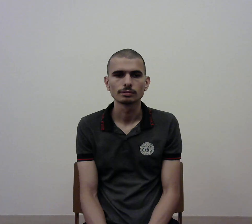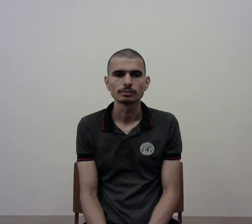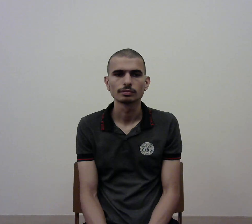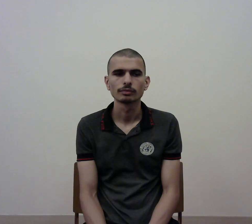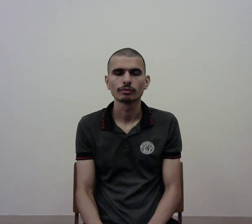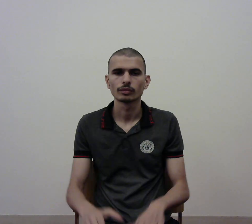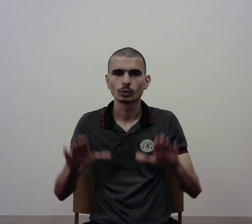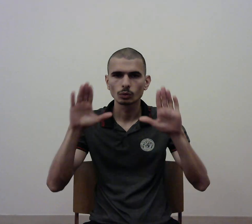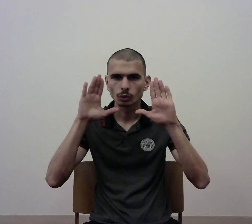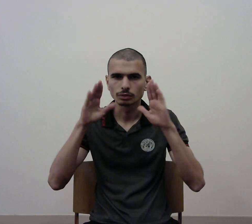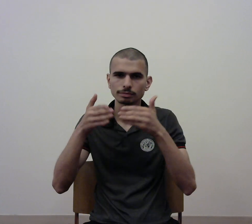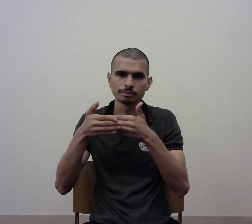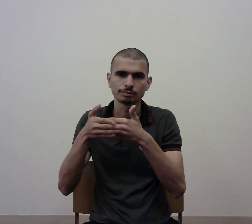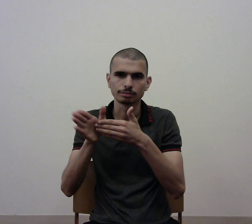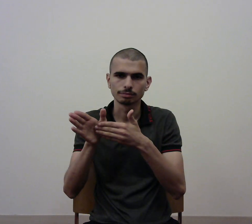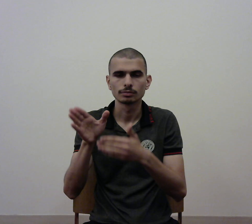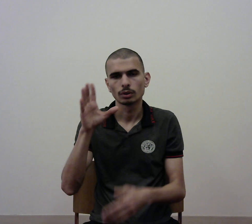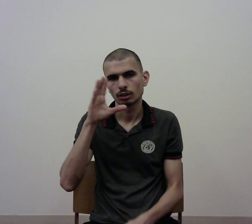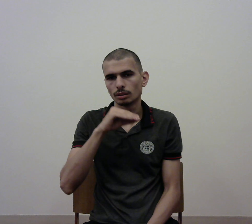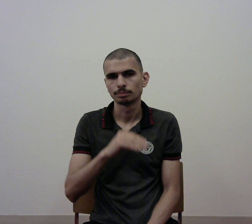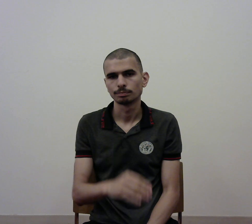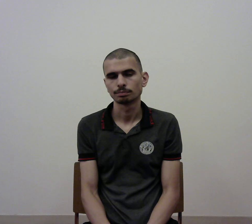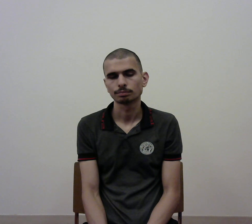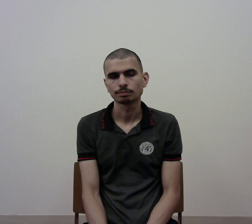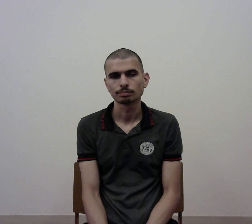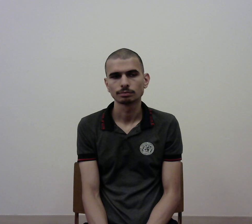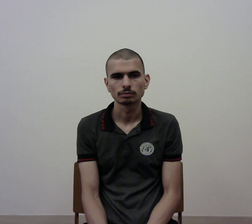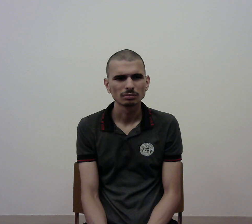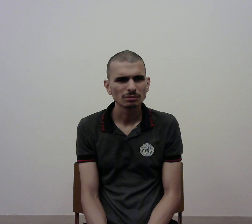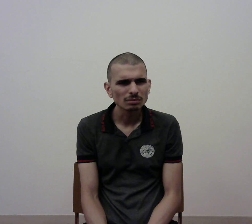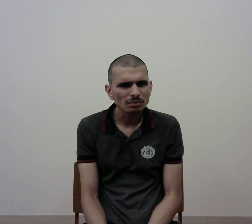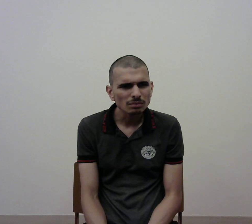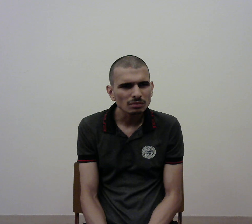Pəncərəni aça bilərsinizmi?